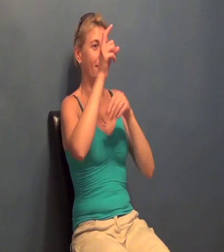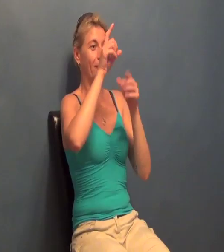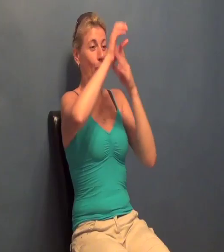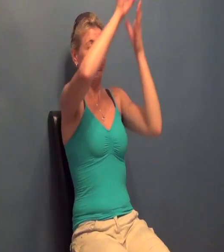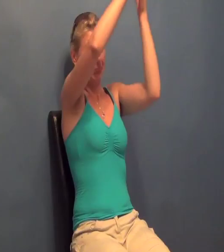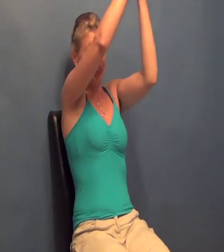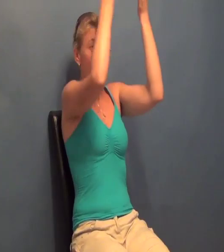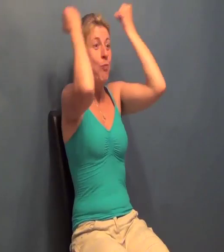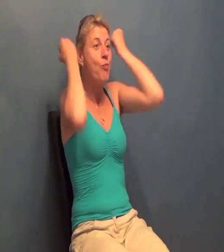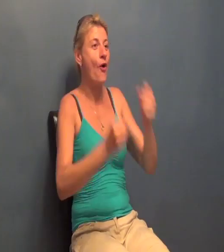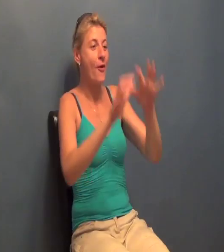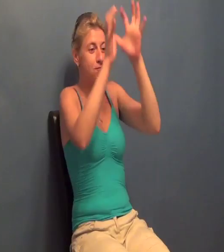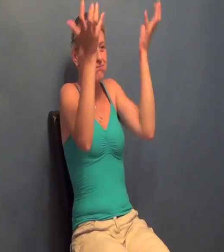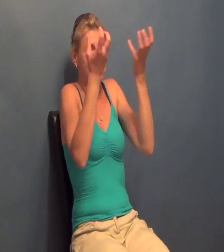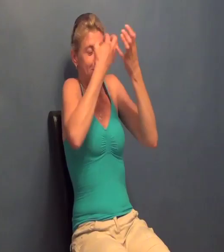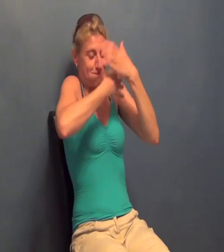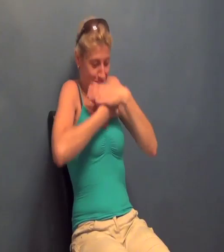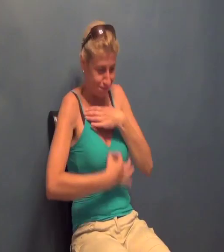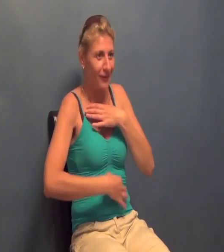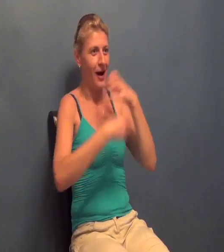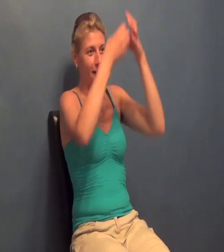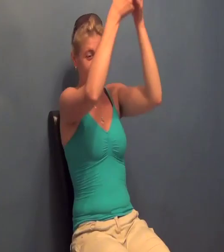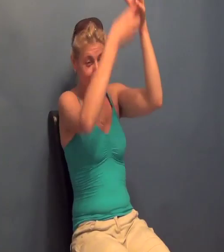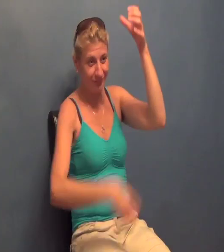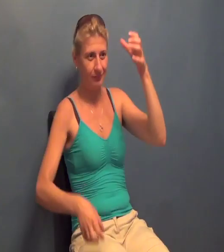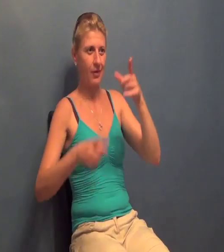Ciężka kula, kot połyka ją, wypada z rynny.